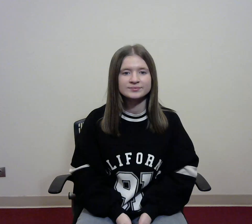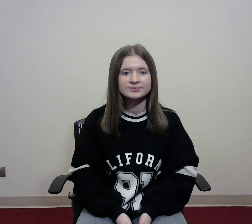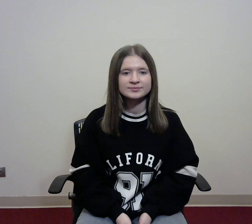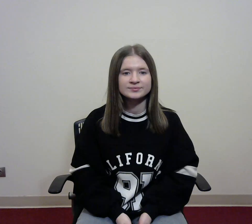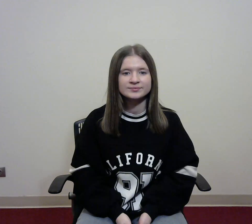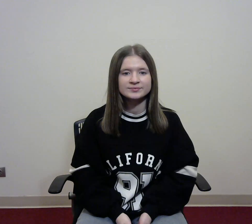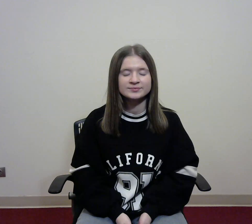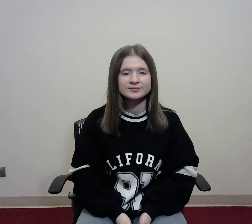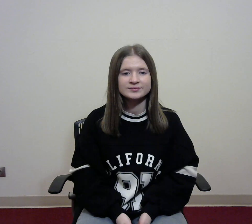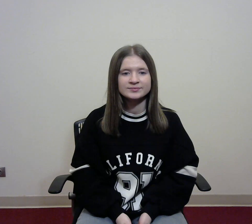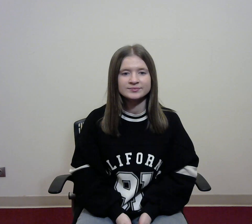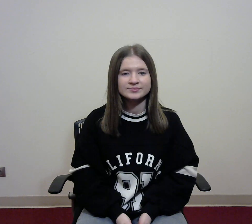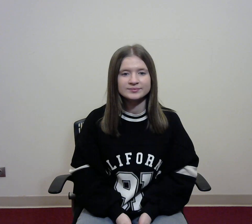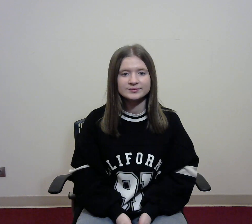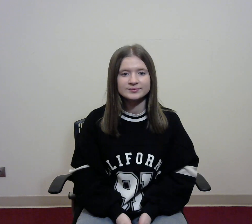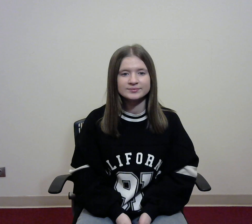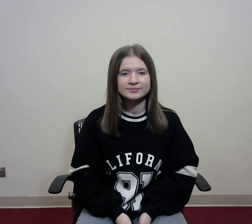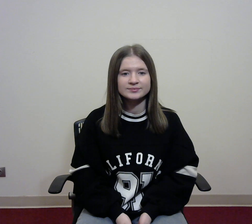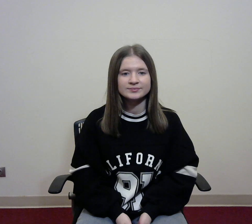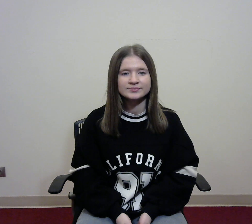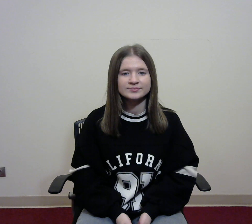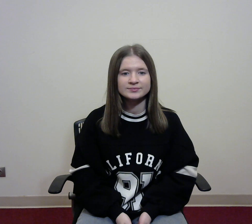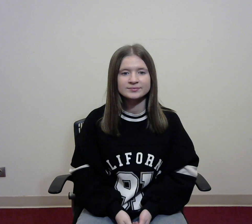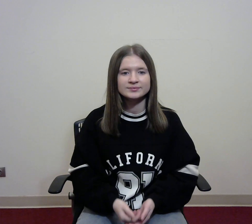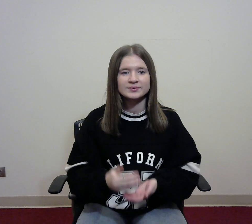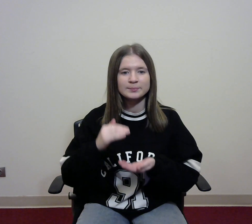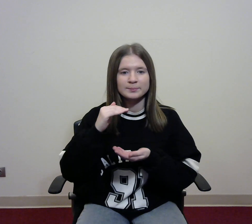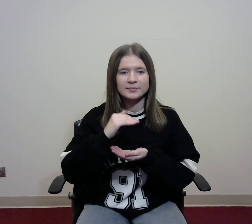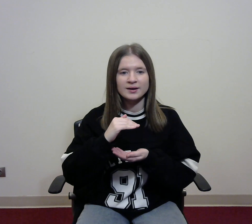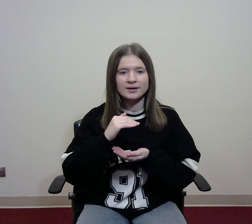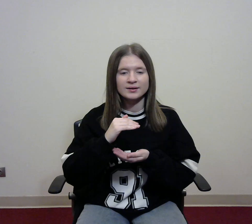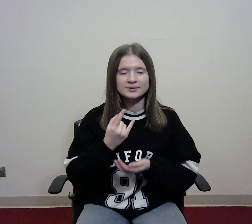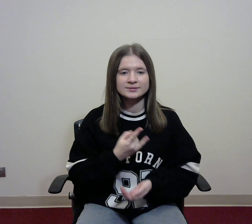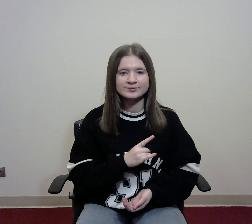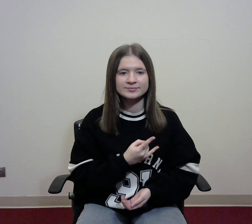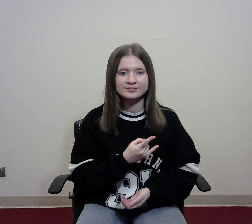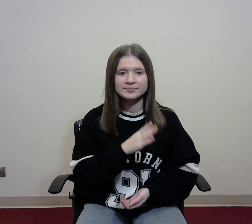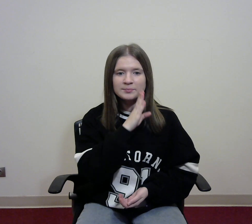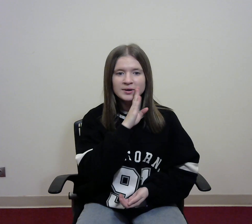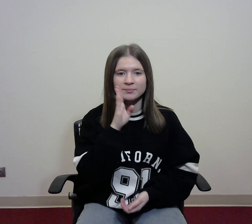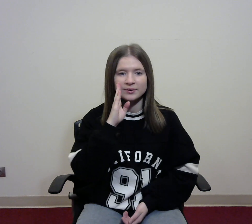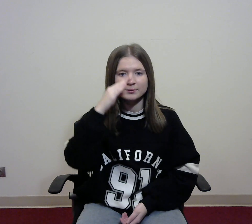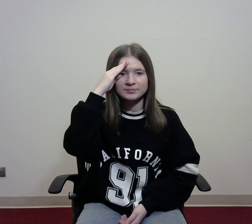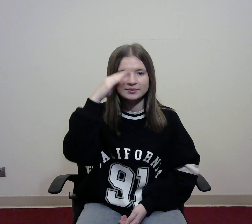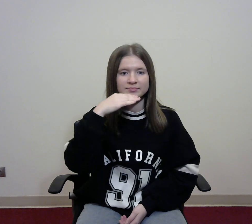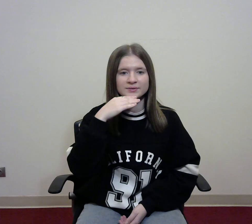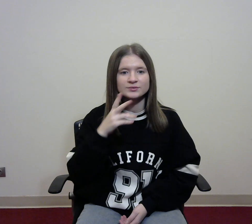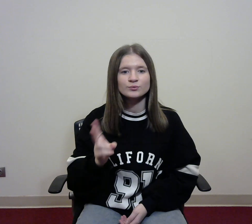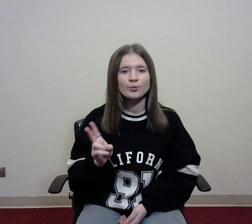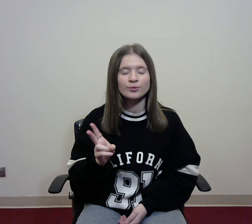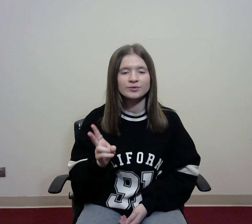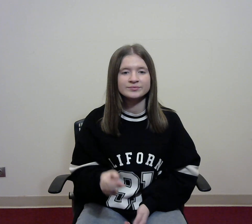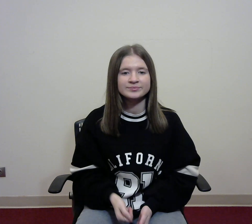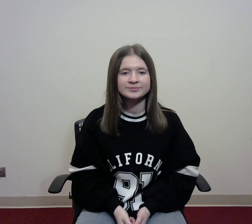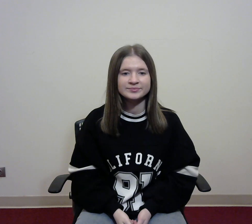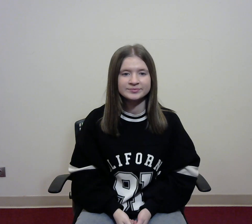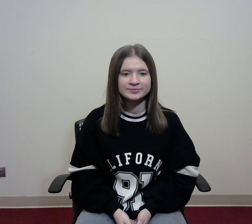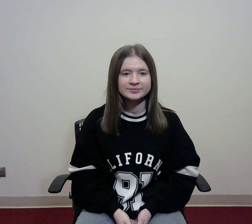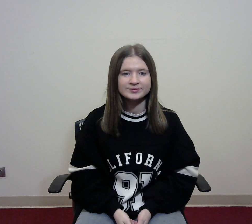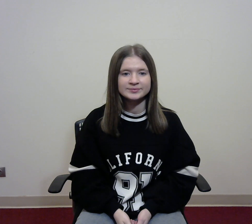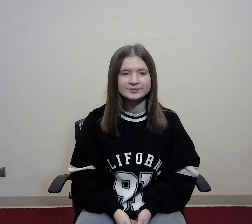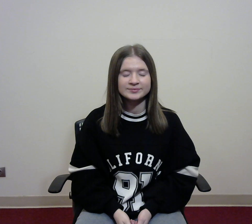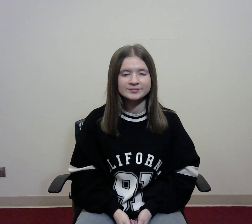Körpə uşağın valideyni kimdir?